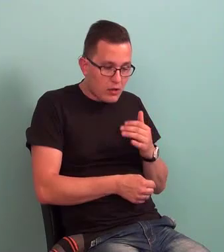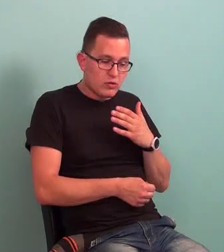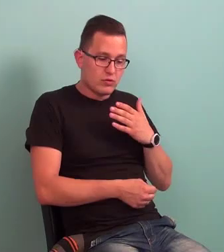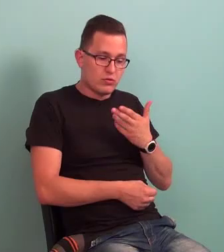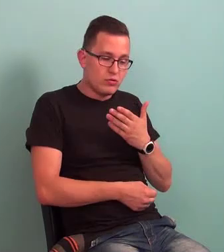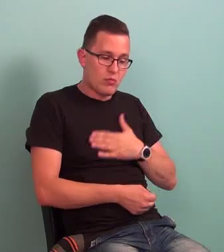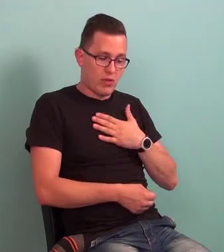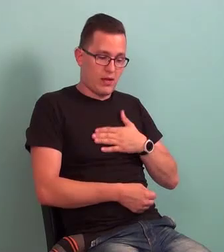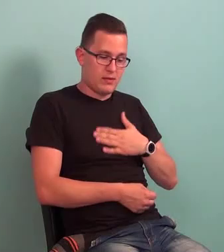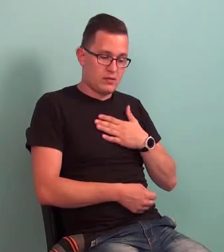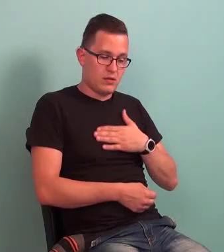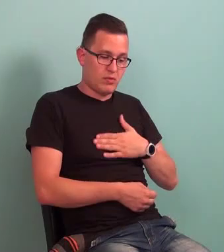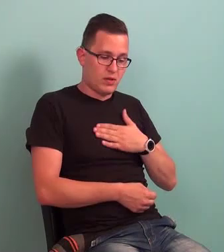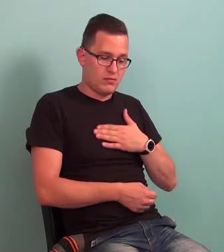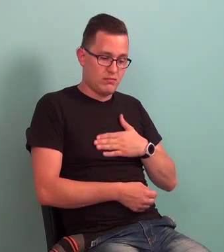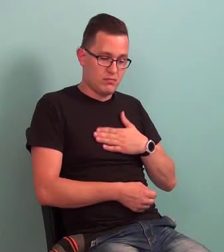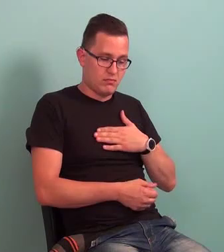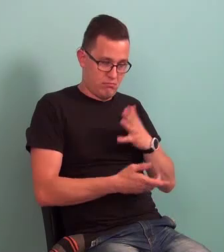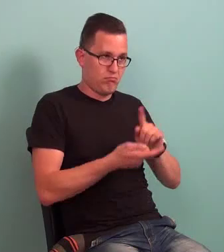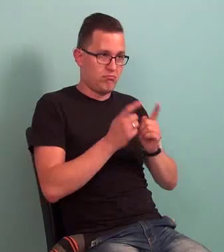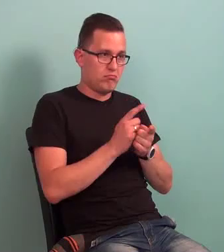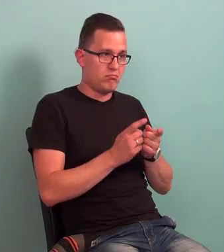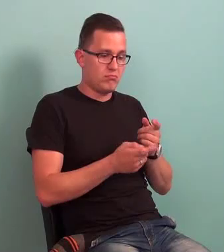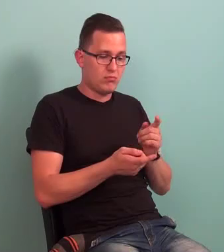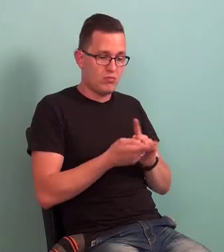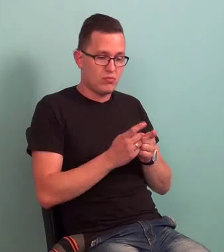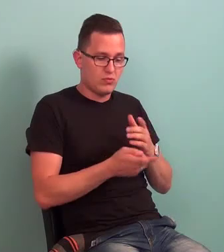Czy chcesz się spotkać w sobotę?